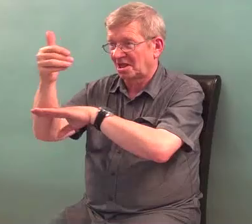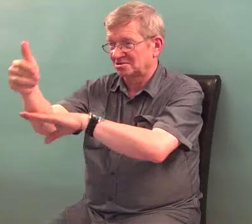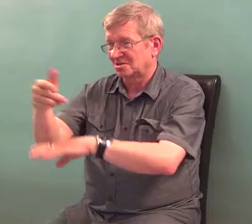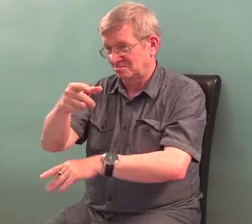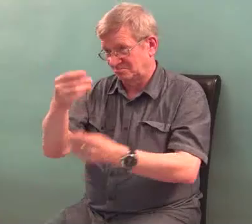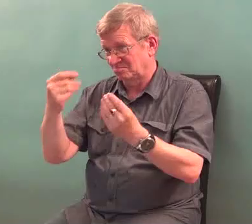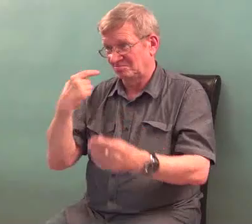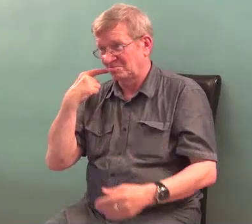To wspaniała zabawa.